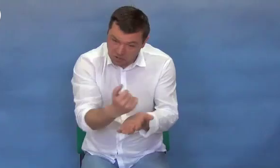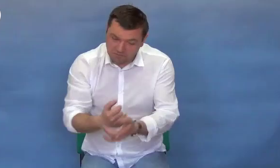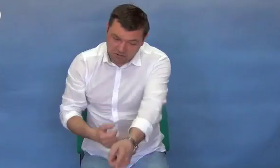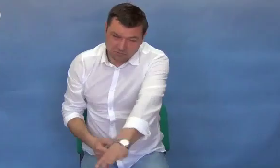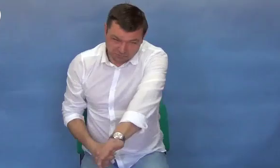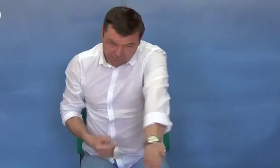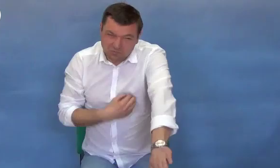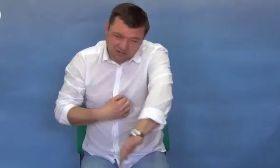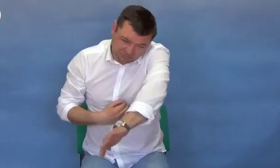Nie mówmy o Polsce.